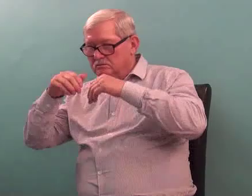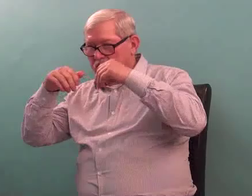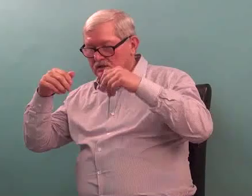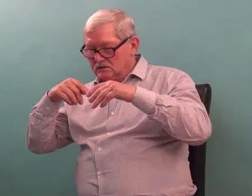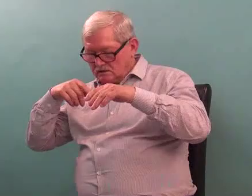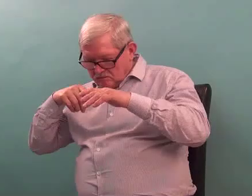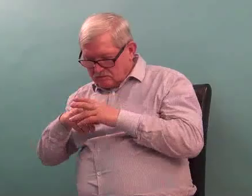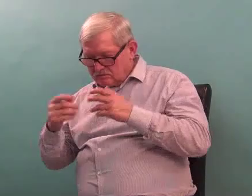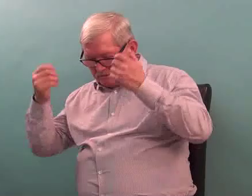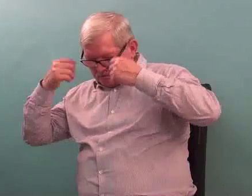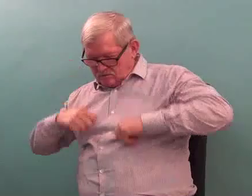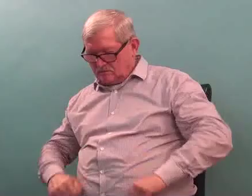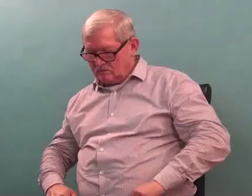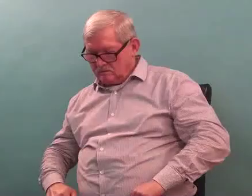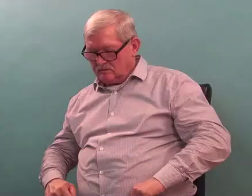Wskakuje w wiszące ubranie.